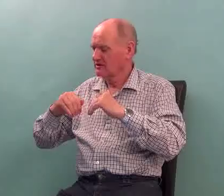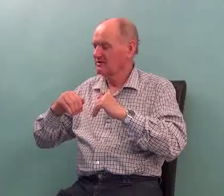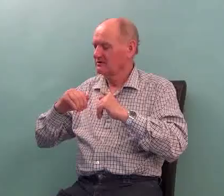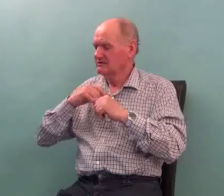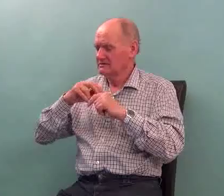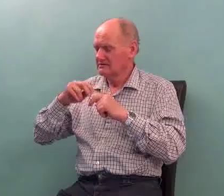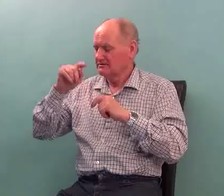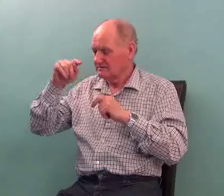Byliśmy tam.